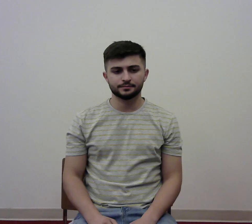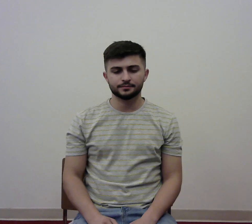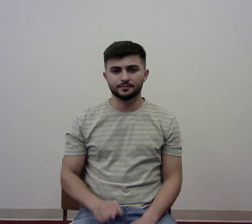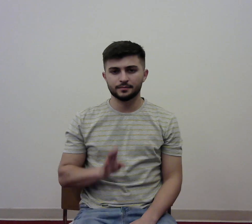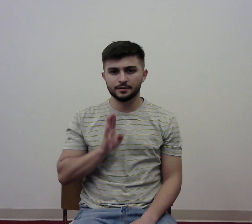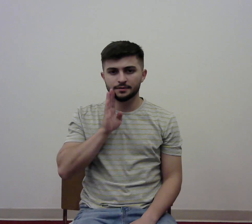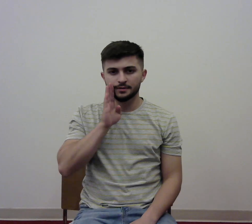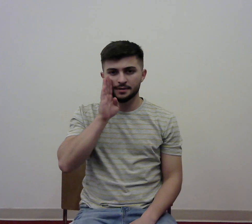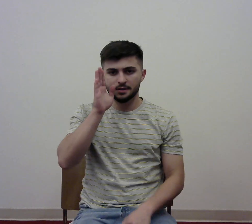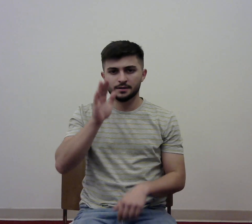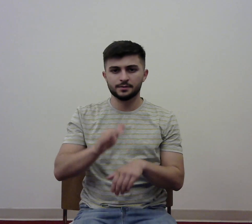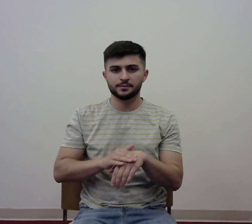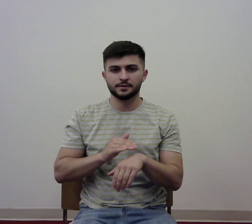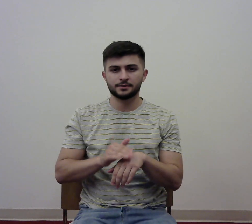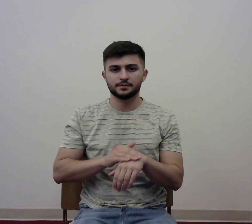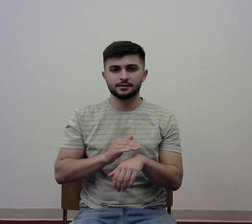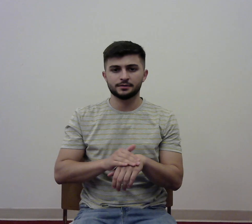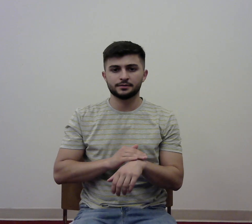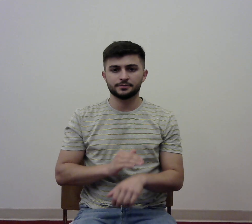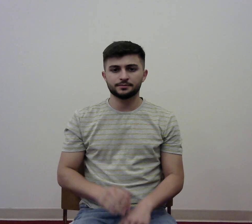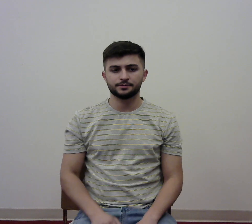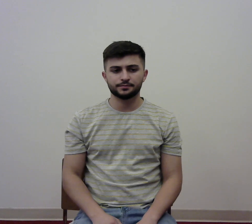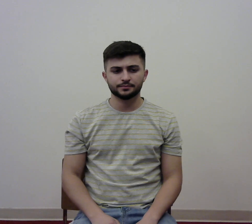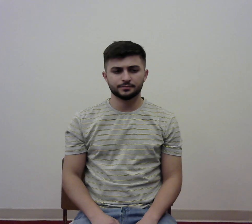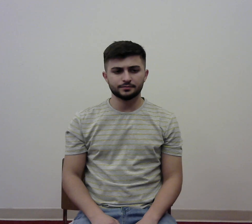Sabahınız xeyir